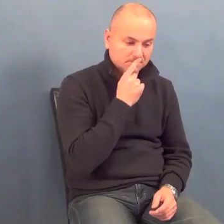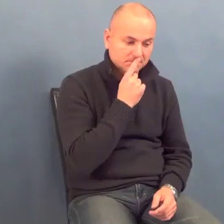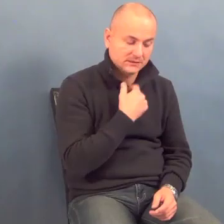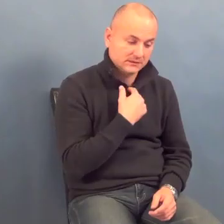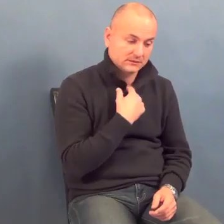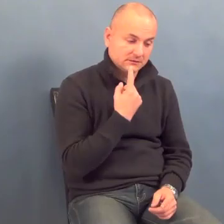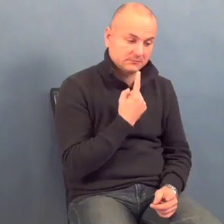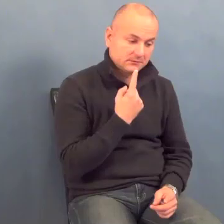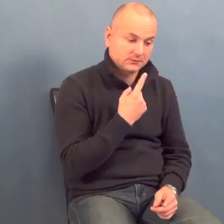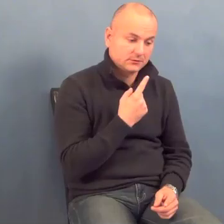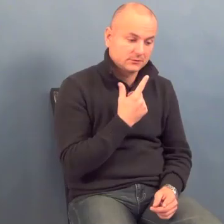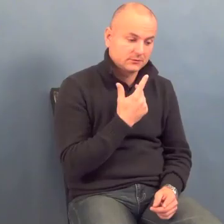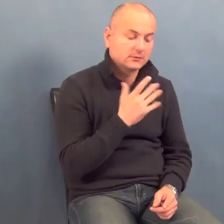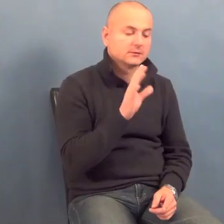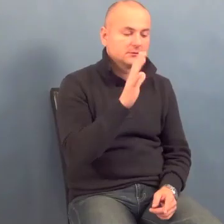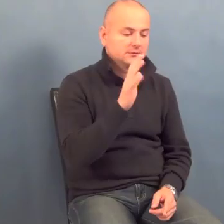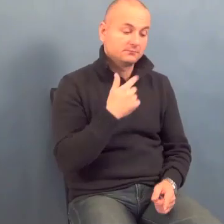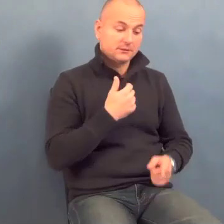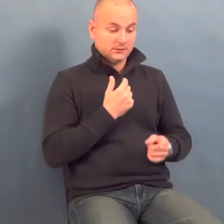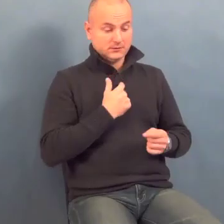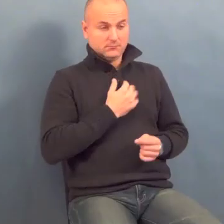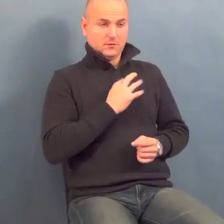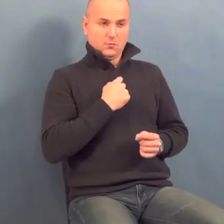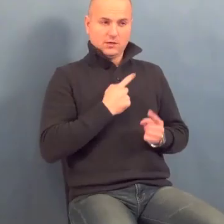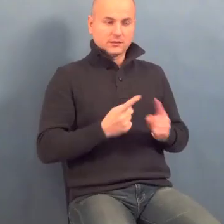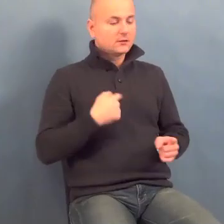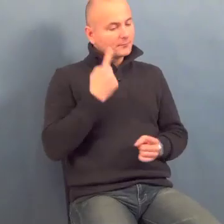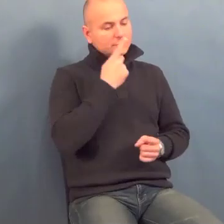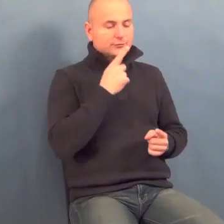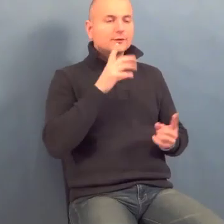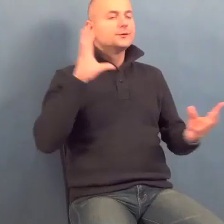To chyba... tak myślę, moim zdaniem...